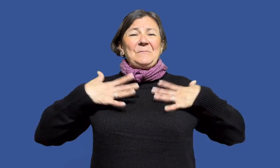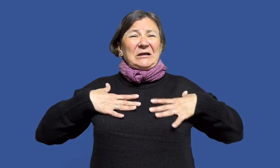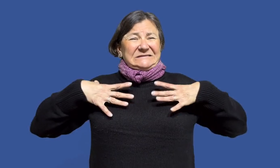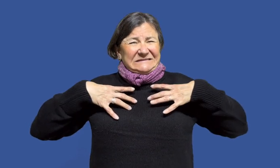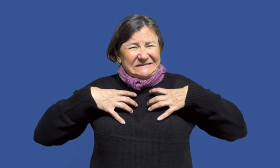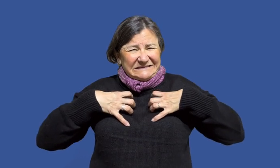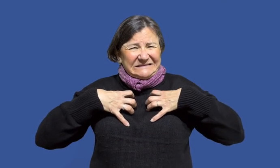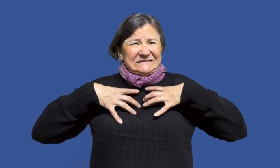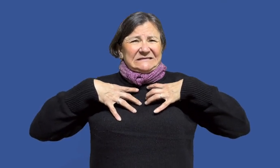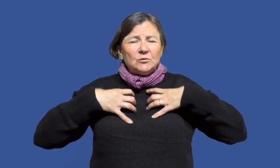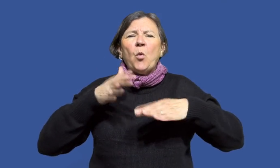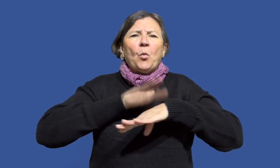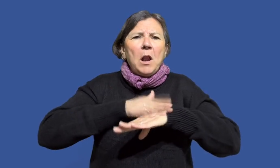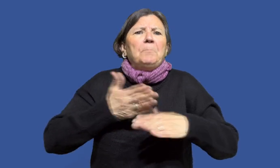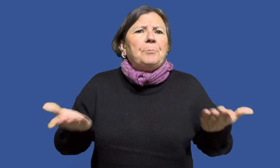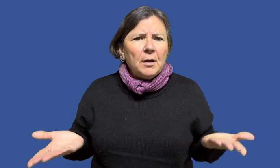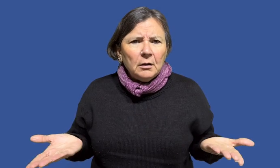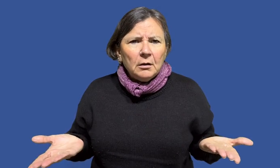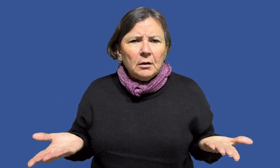Quina és la causa del dolor al pit?